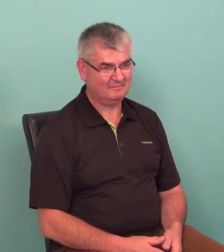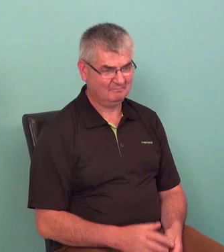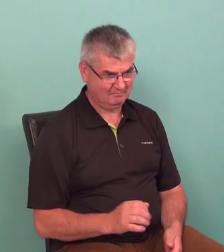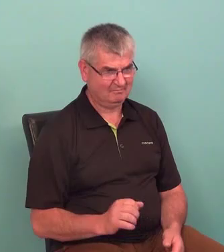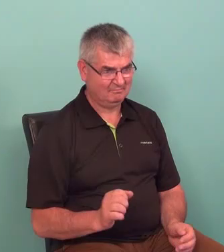Tak.